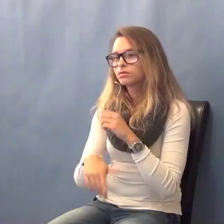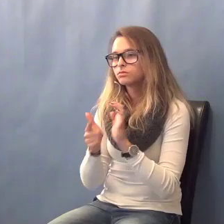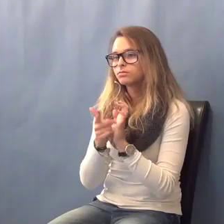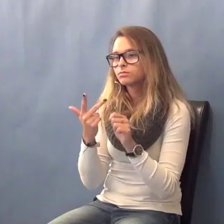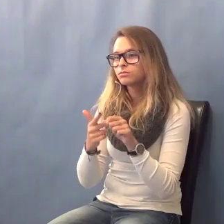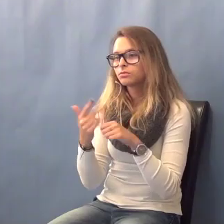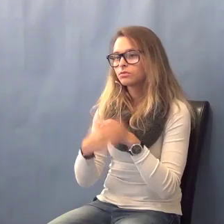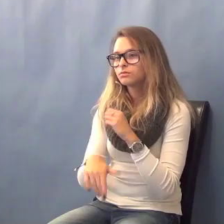Siedemnasta trzydzieści kończę.